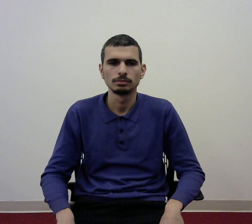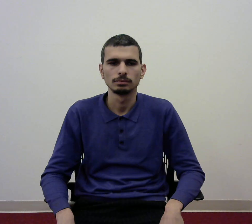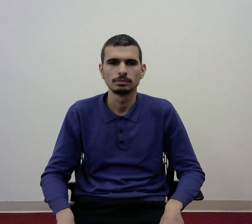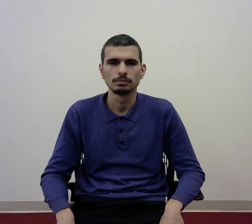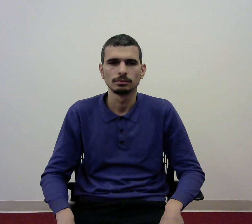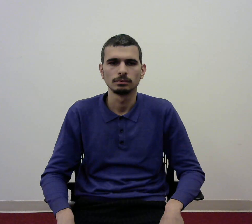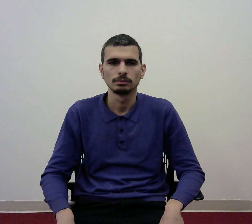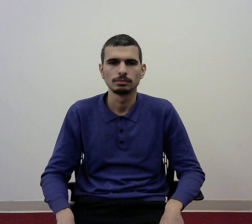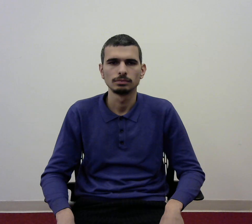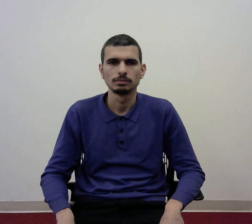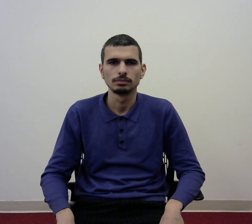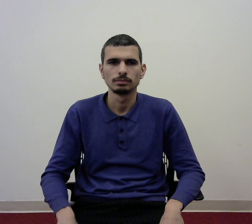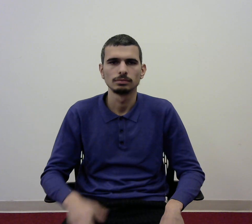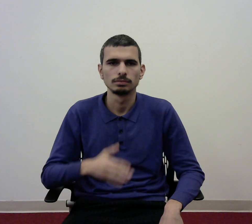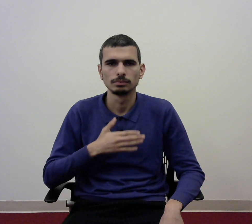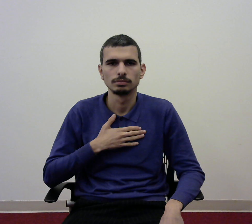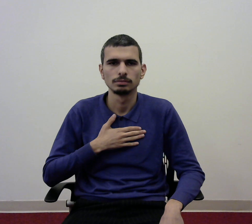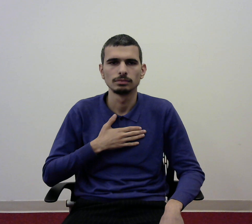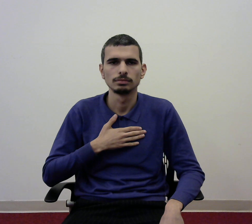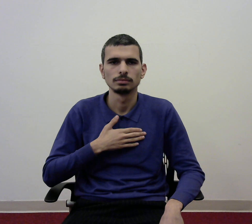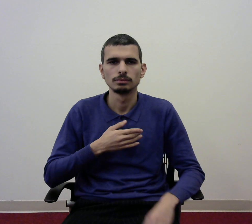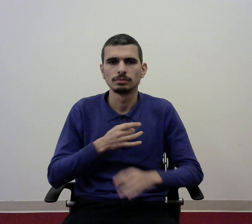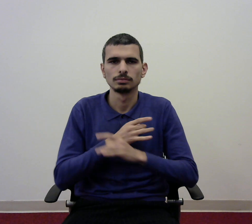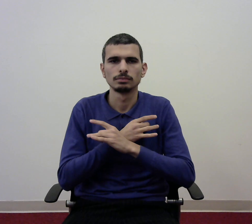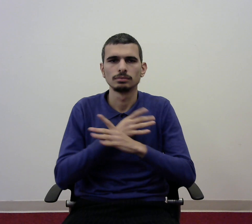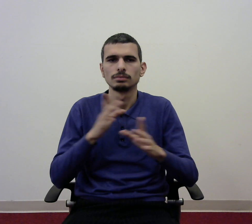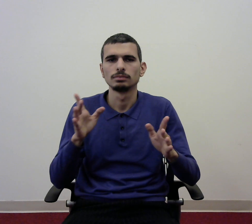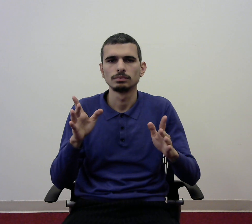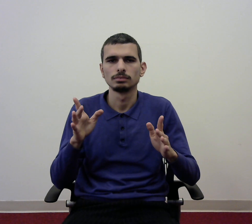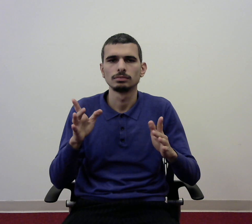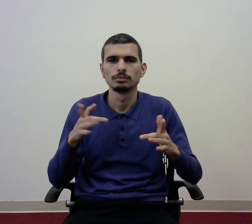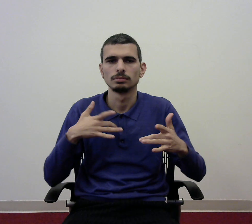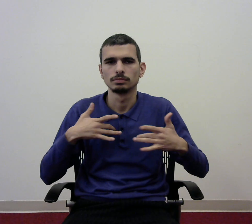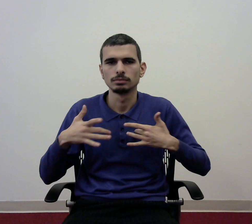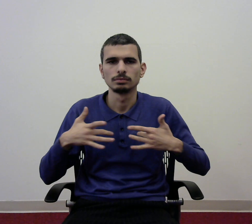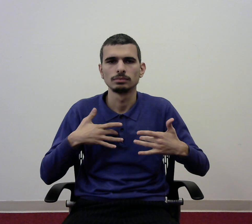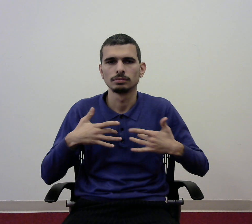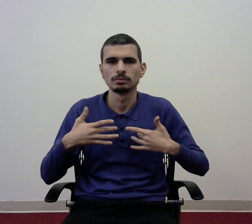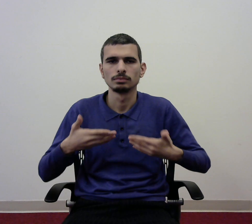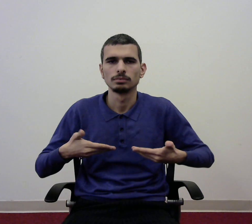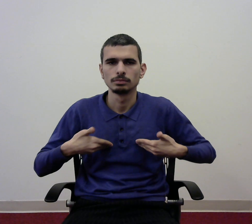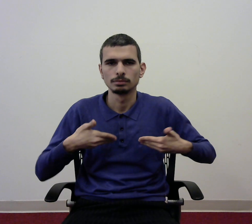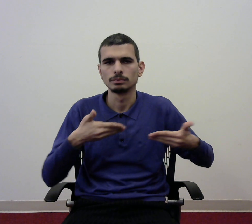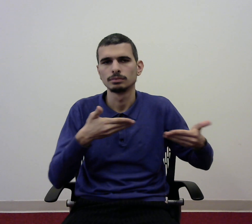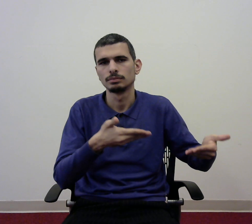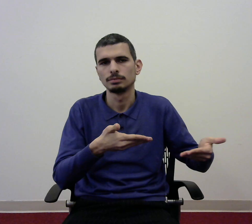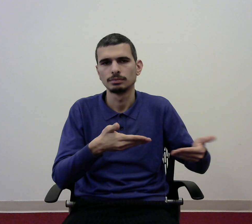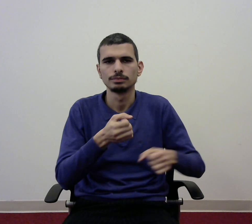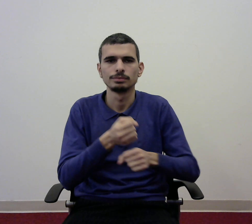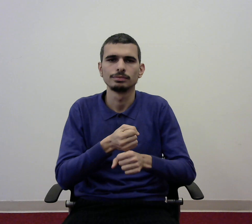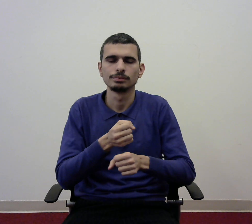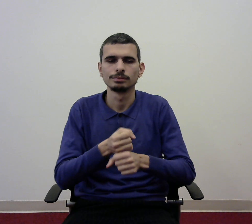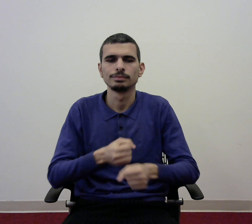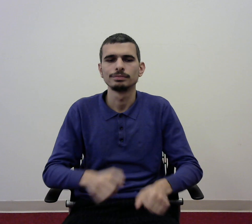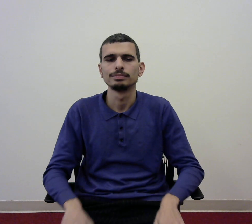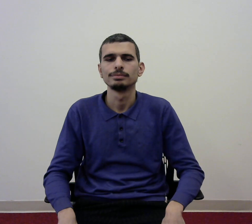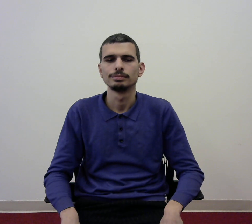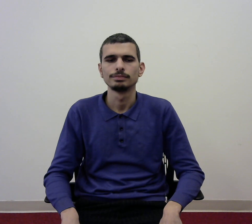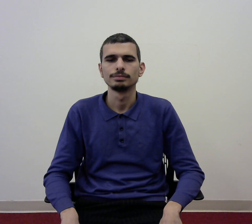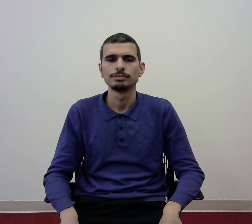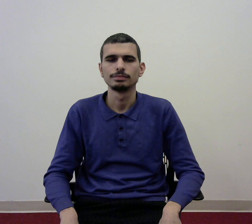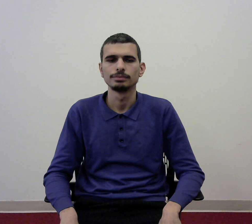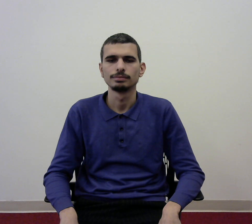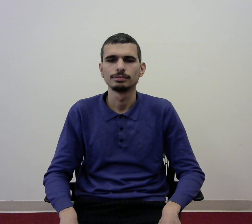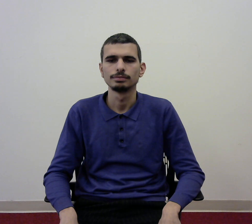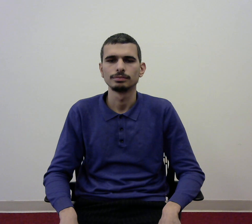Məni bayram tədbirinə dəvət ediblər